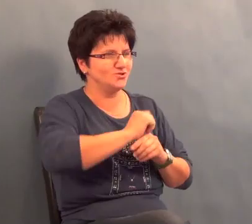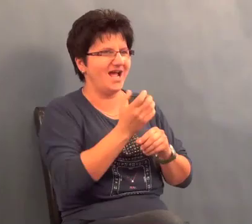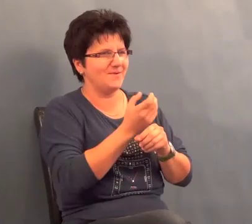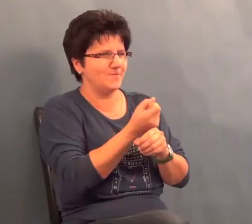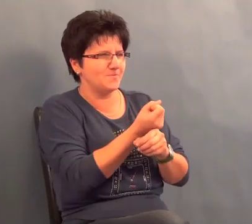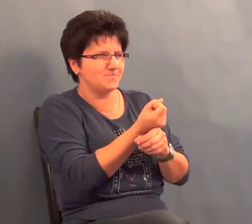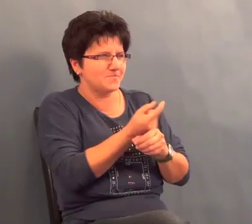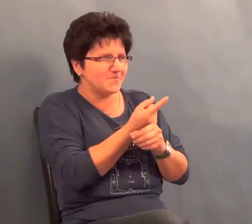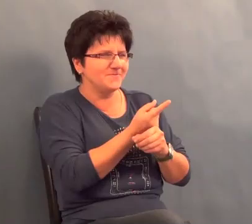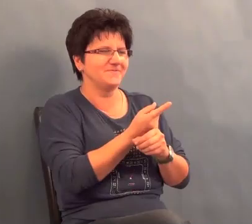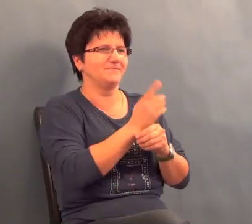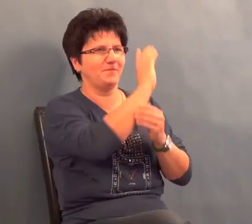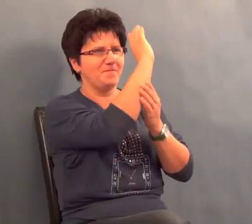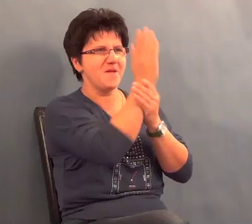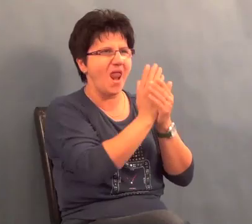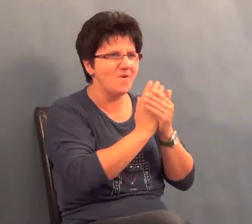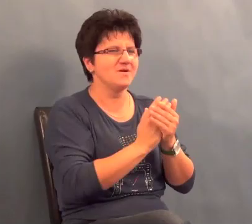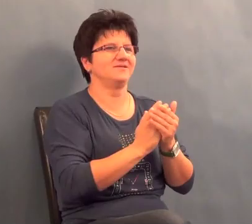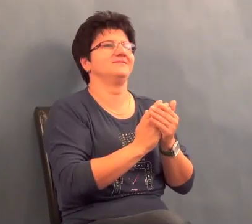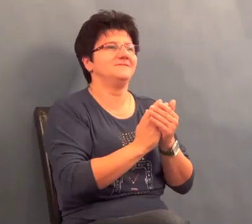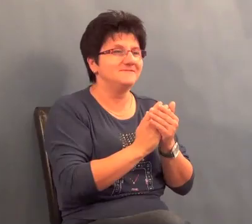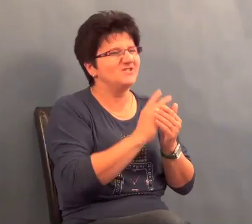Rzuca kamieniem w okno i tłucze je.